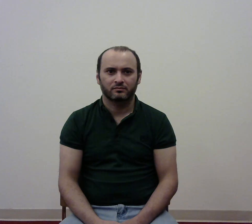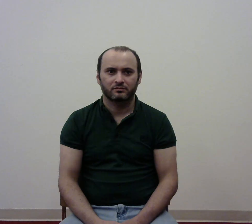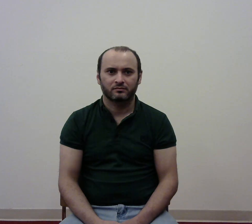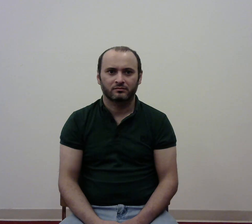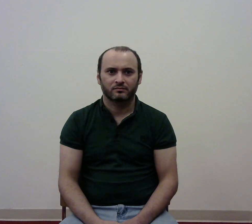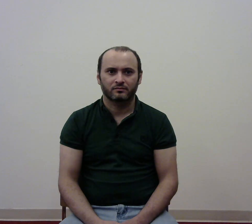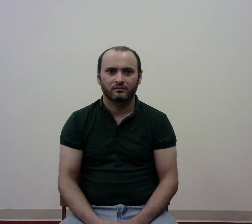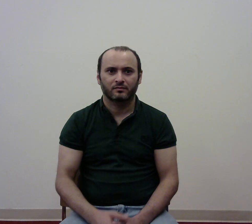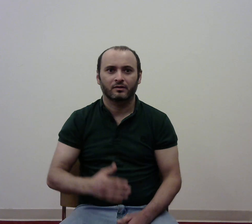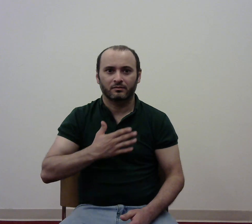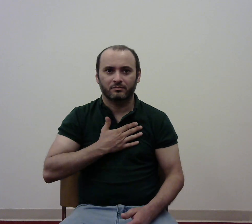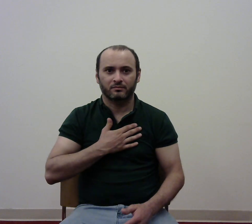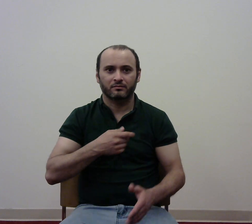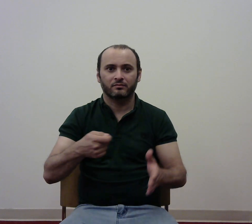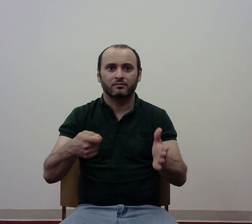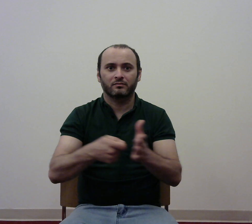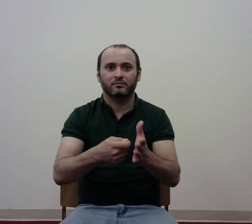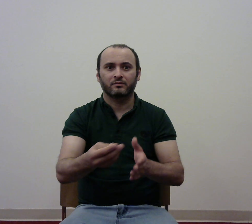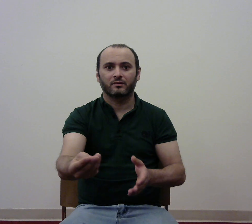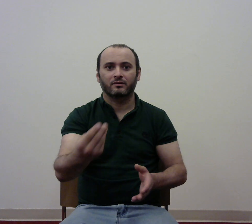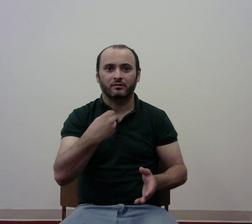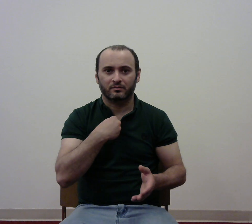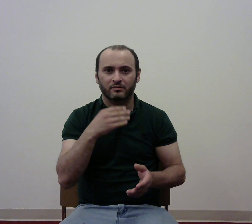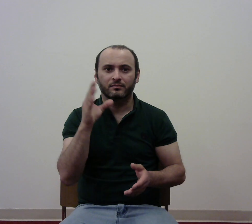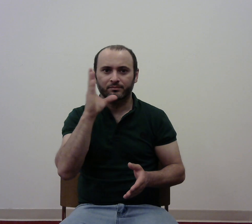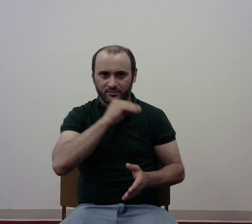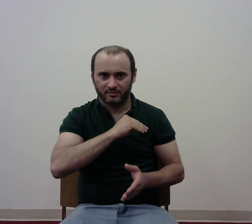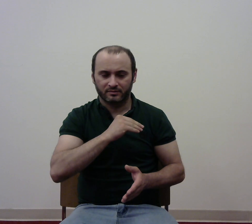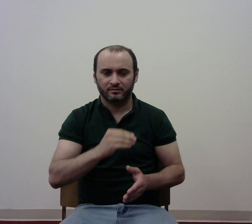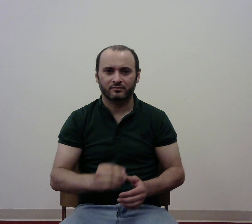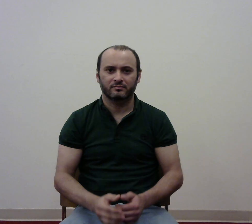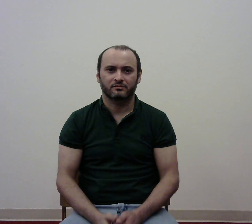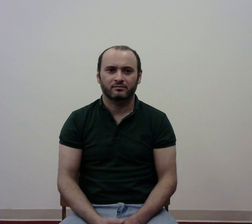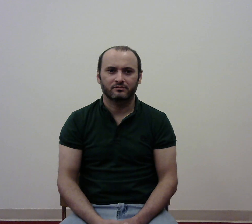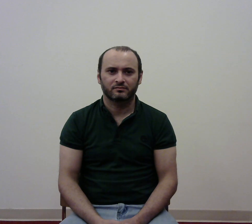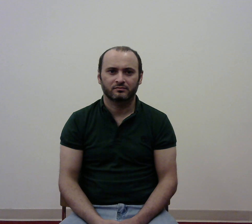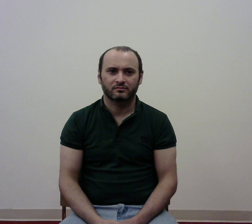Mənə 2 bilet verə bilərsinizmi?